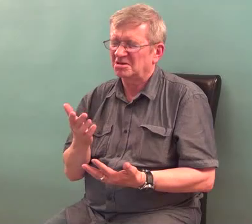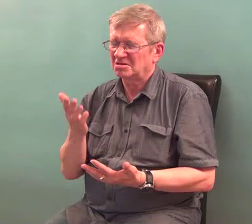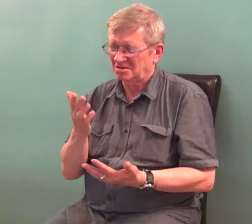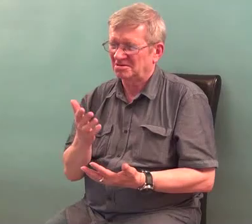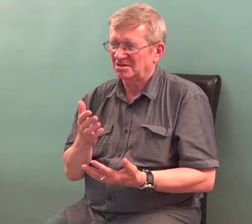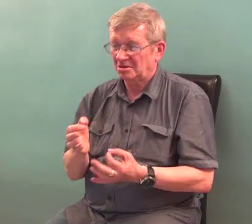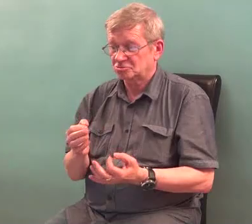Teraz nie.